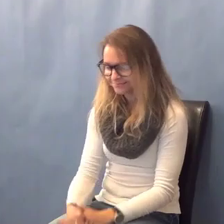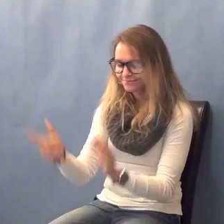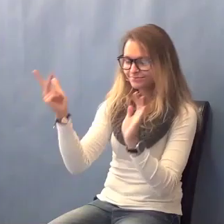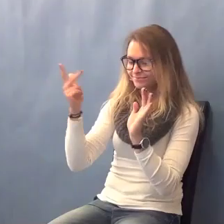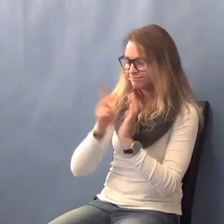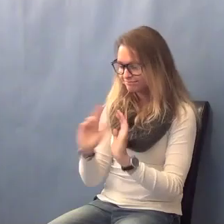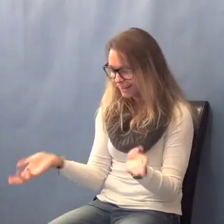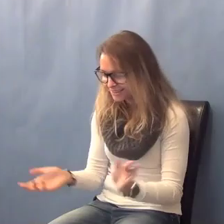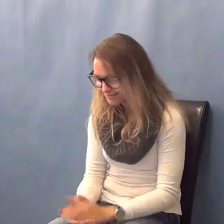Osiemnasty odpada.